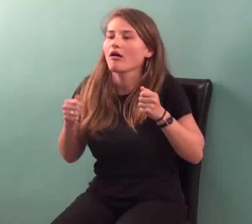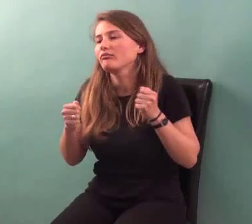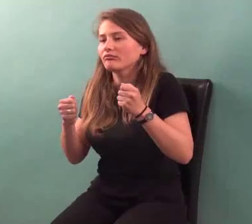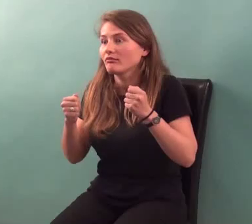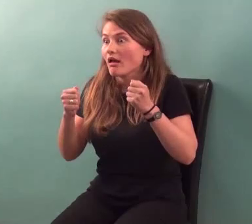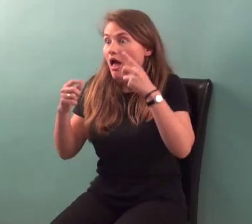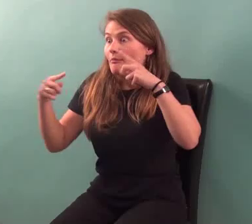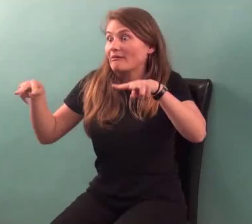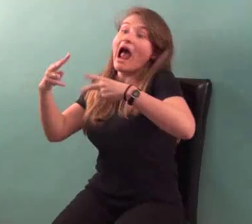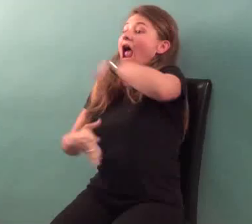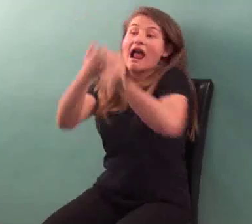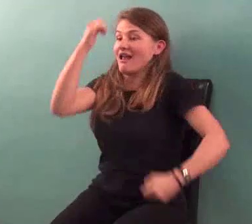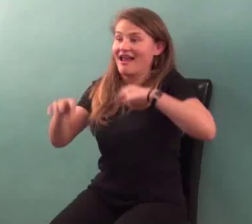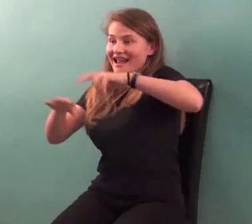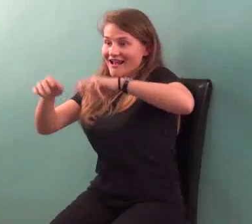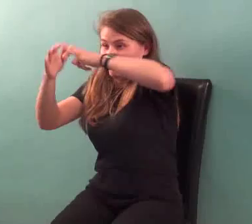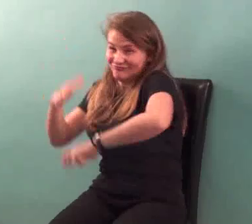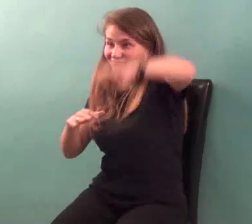Huśta się, ale nagle zauważa go i wystraszony ucieka.